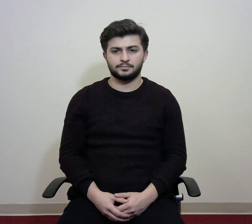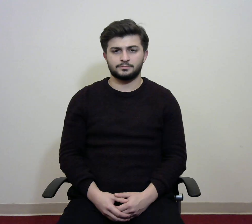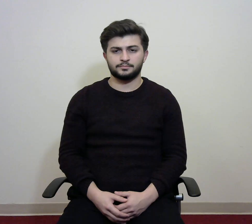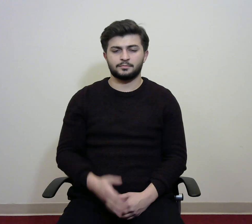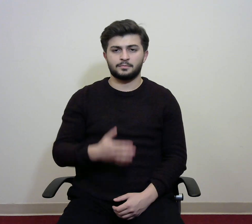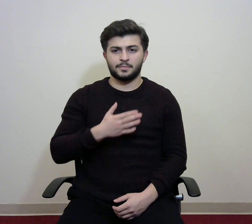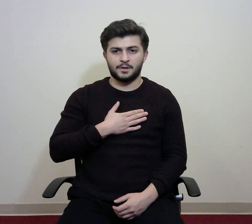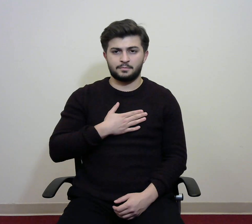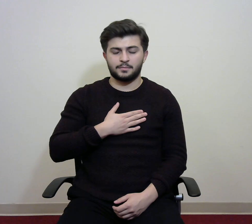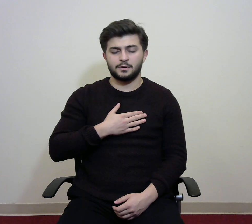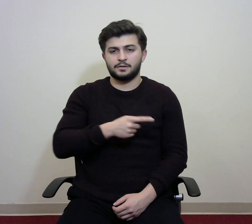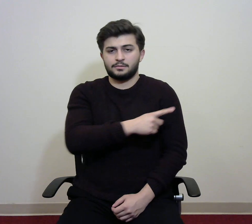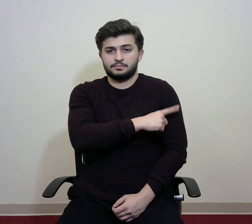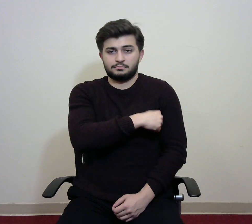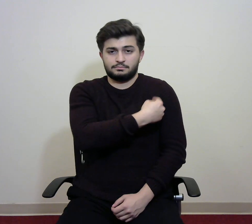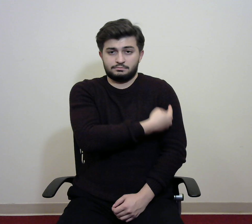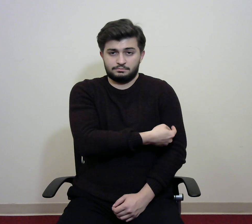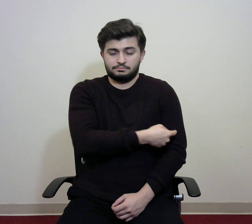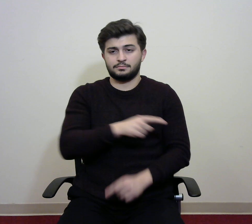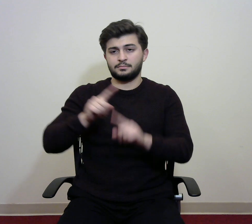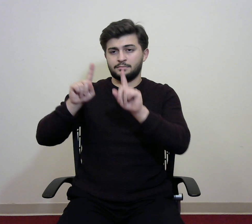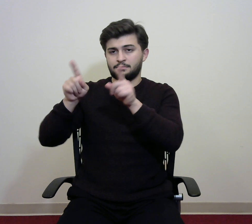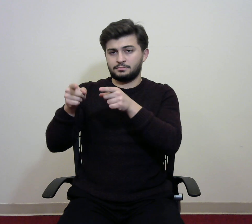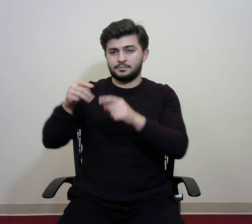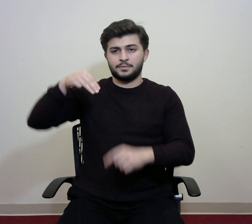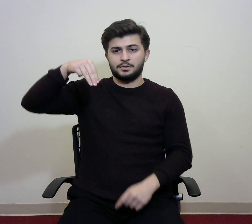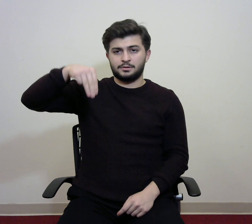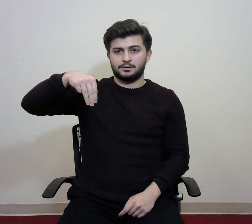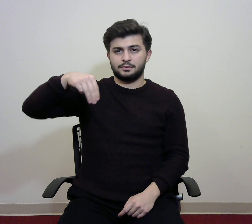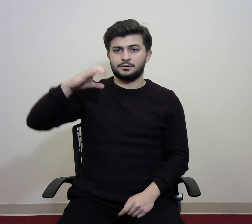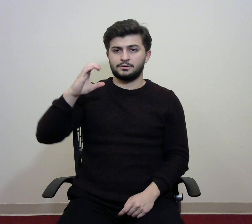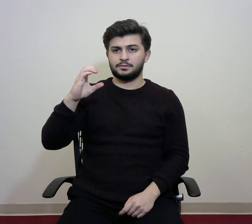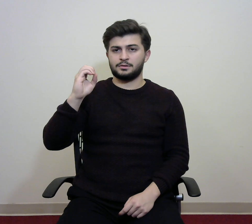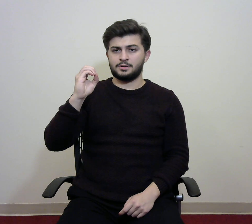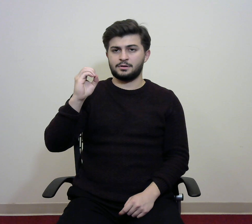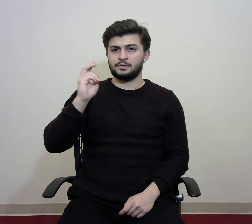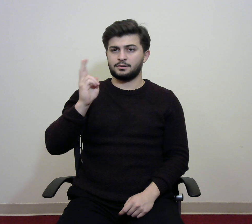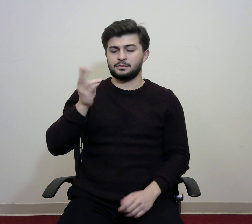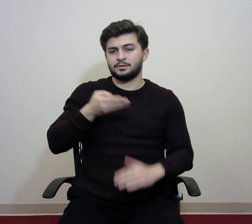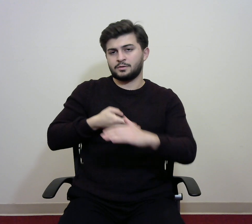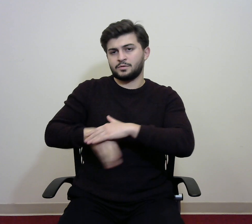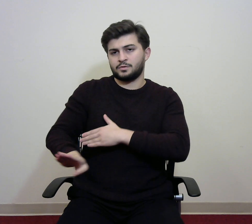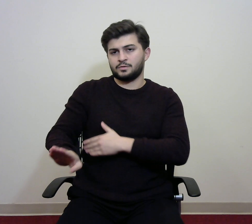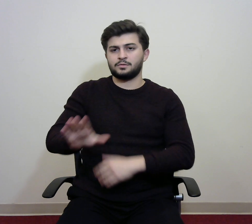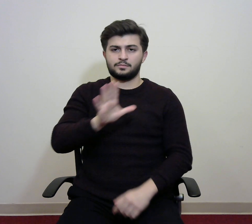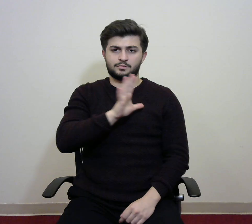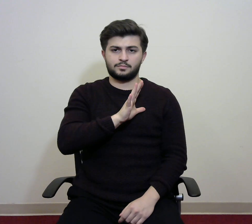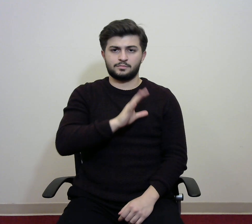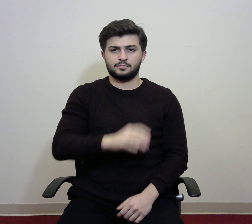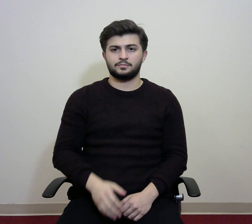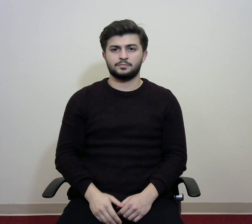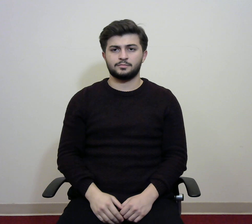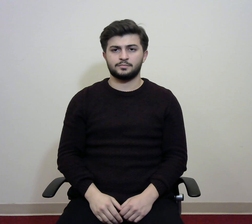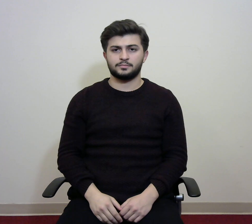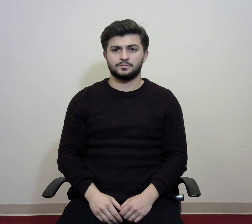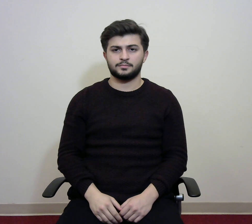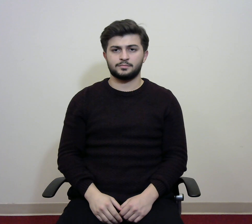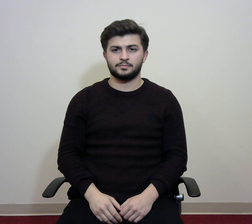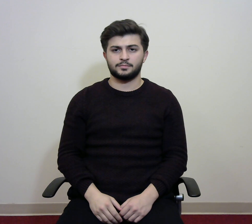Mən poliklinikaya (TSEK-ə) getmişəm